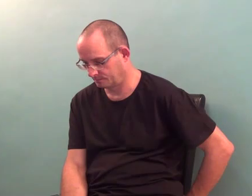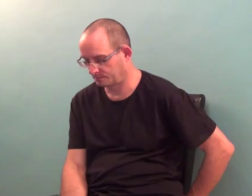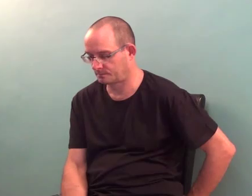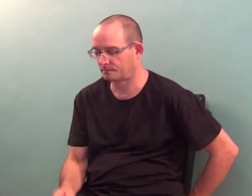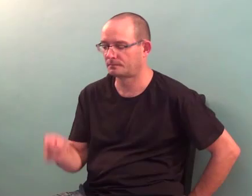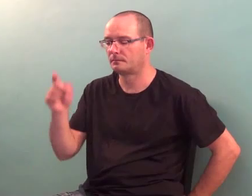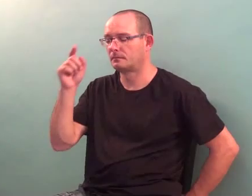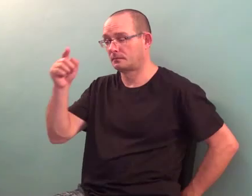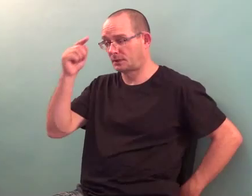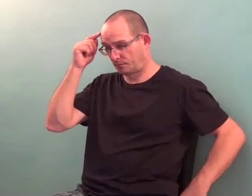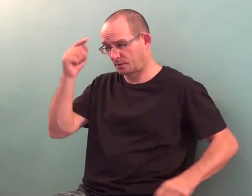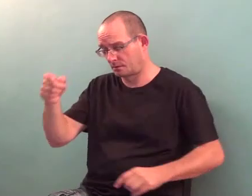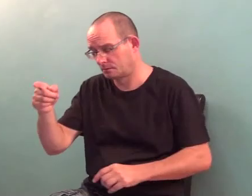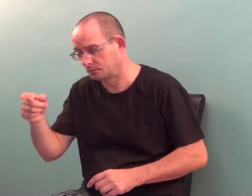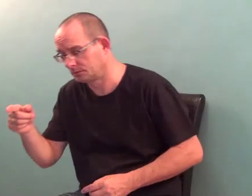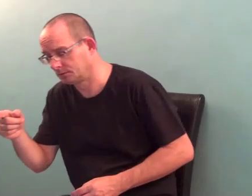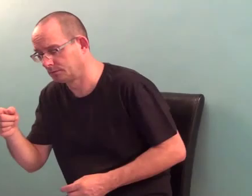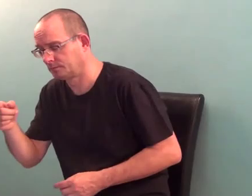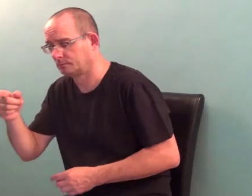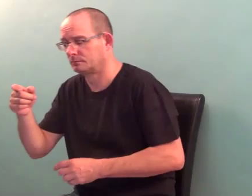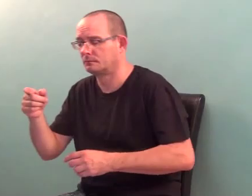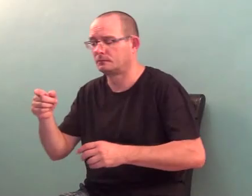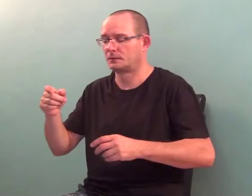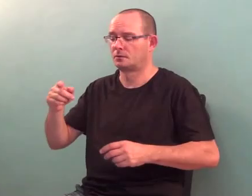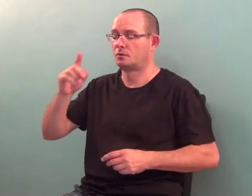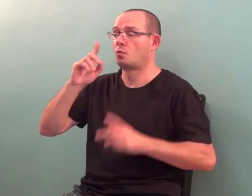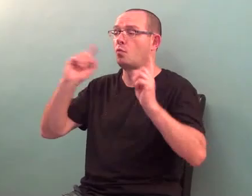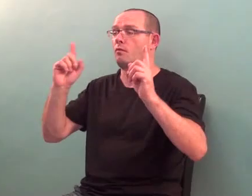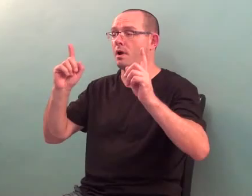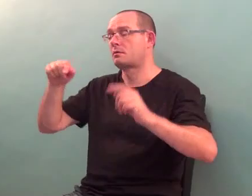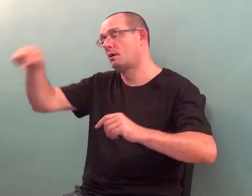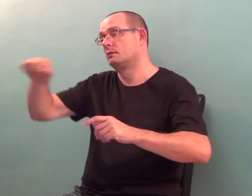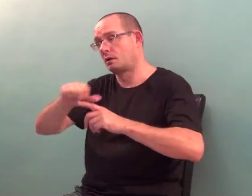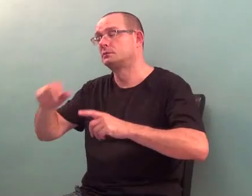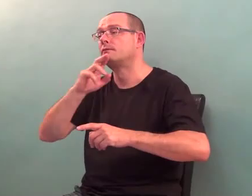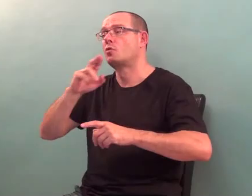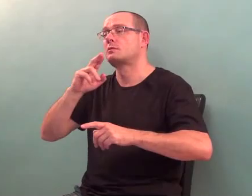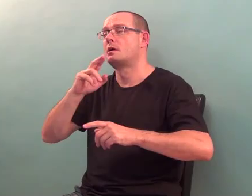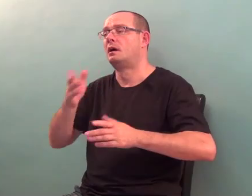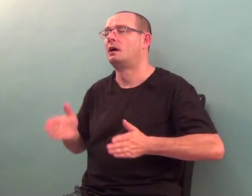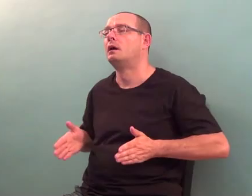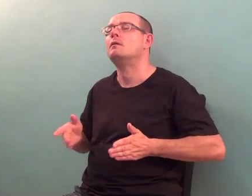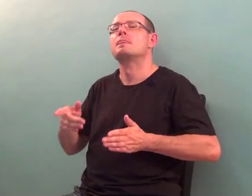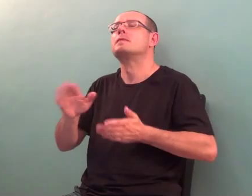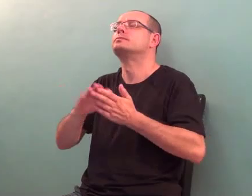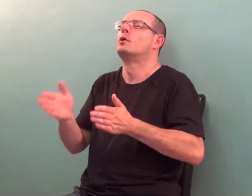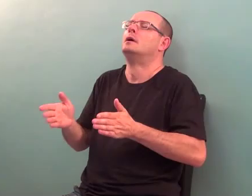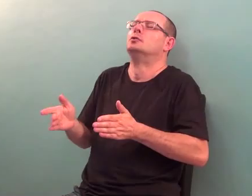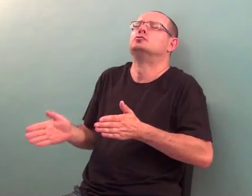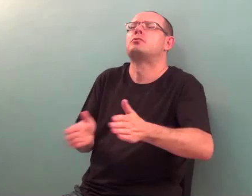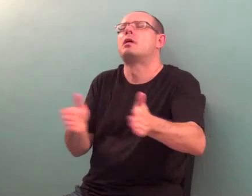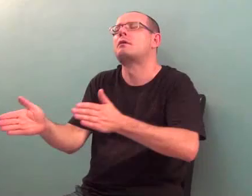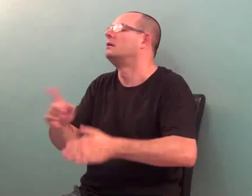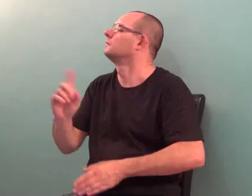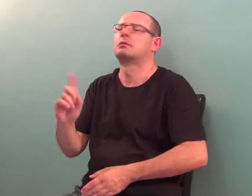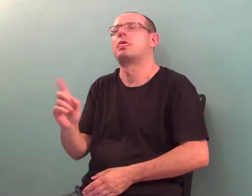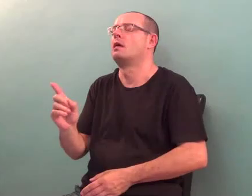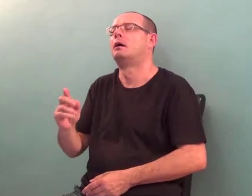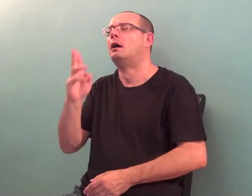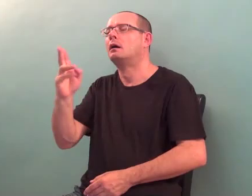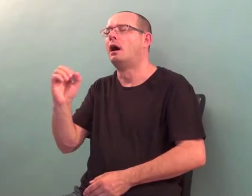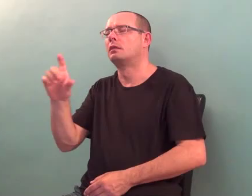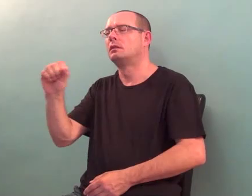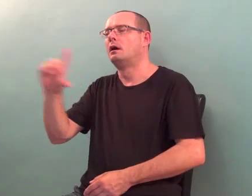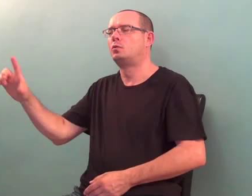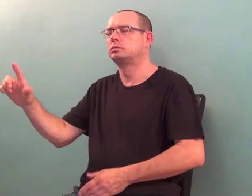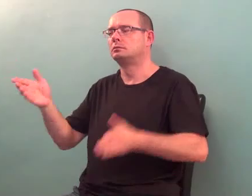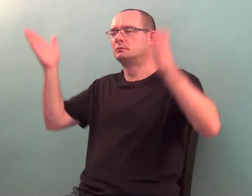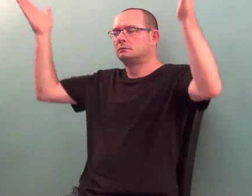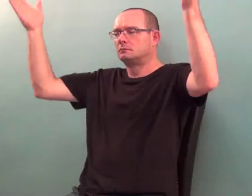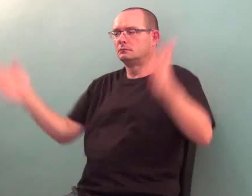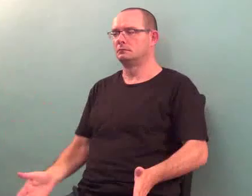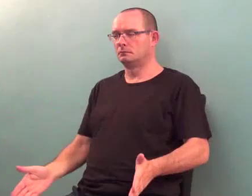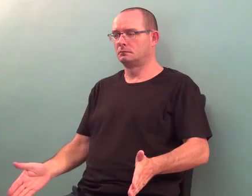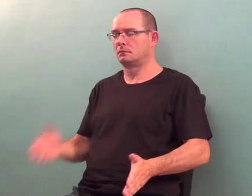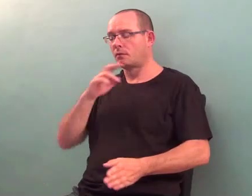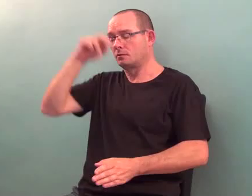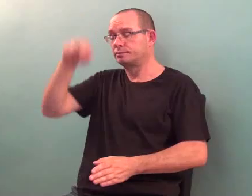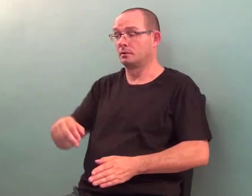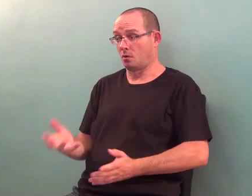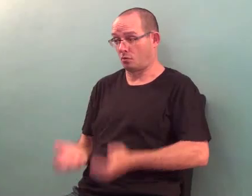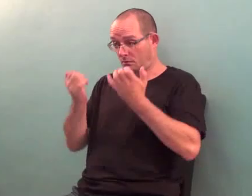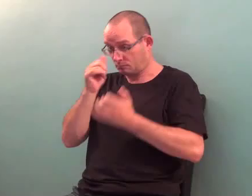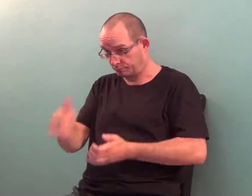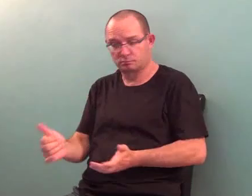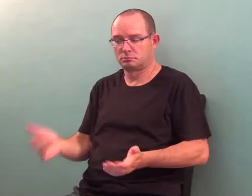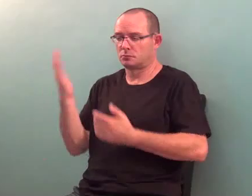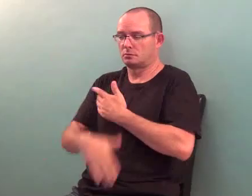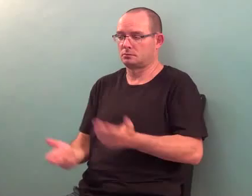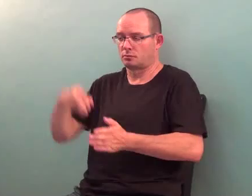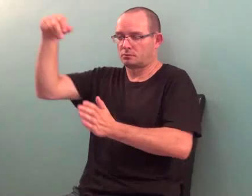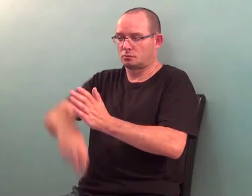Wiesz, to ostrzeżenie, że tam jest woda, ale nie w rzece, tylko w kanale, jak ktoś wpadnie, to nie ma szans na uratowanie, można się utopić i koniec.